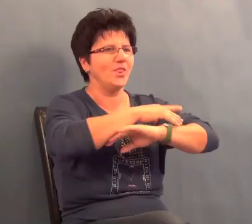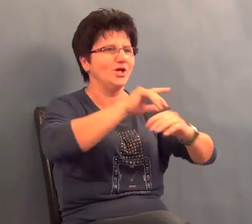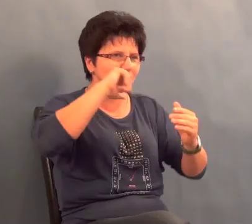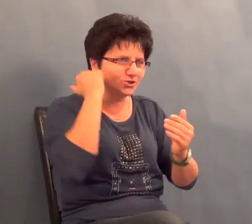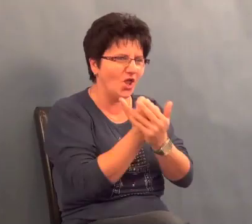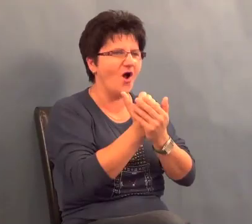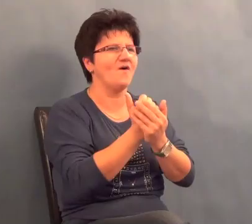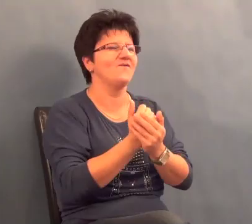Znowu.